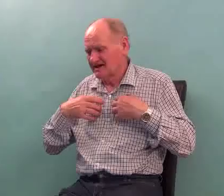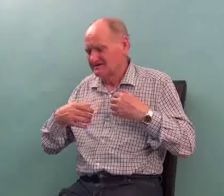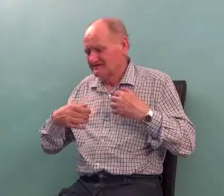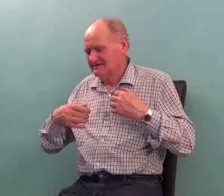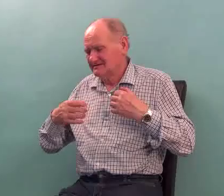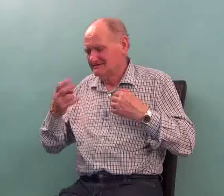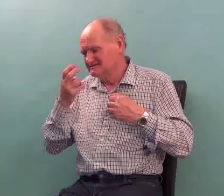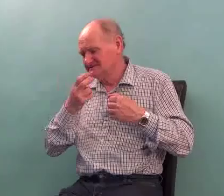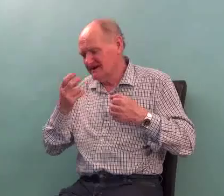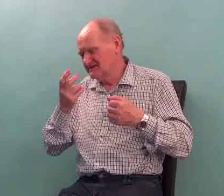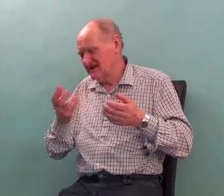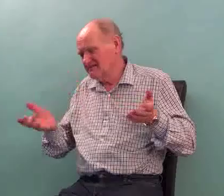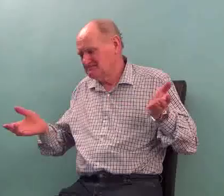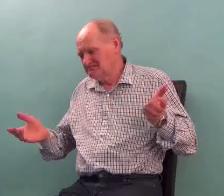Nie ma nic ciekawego.